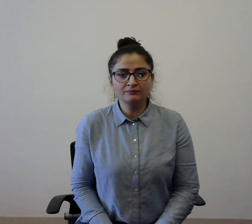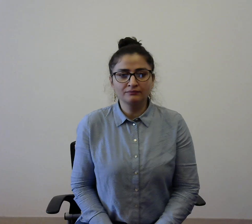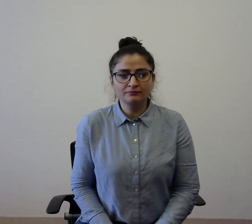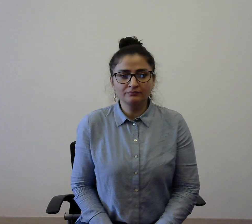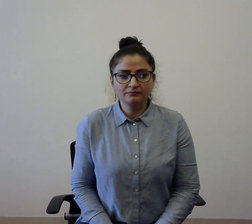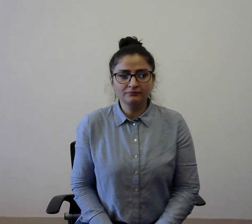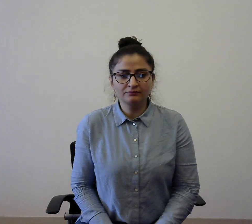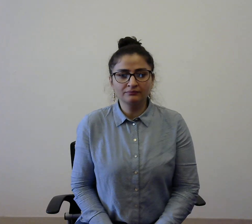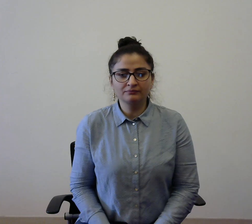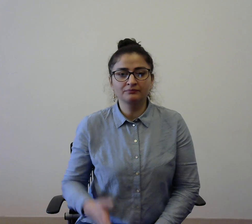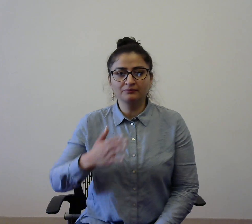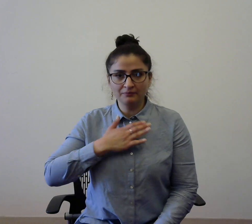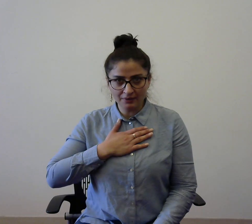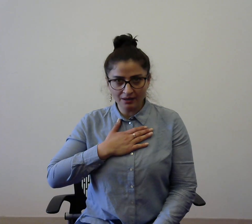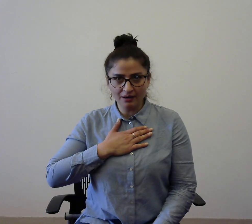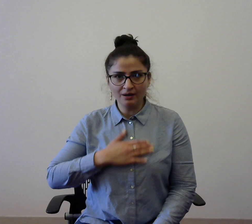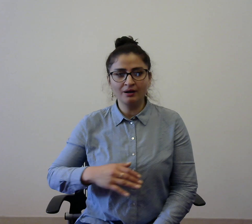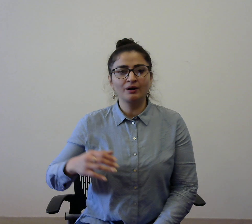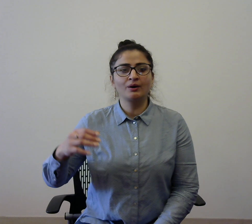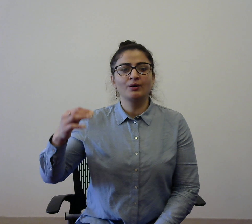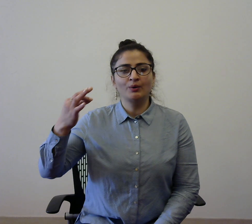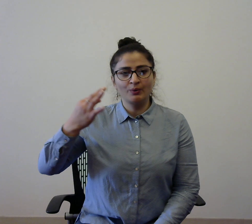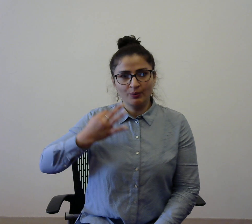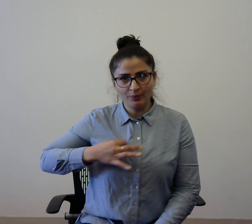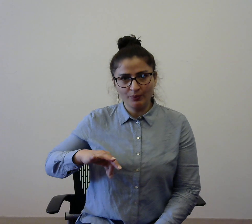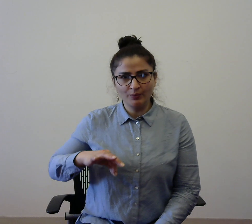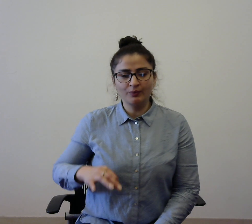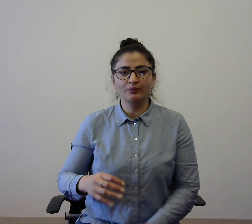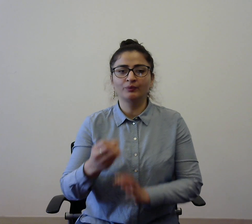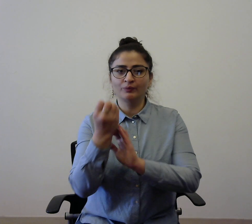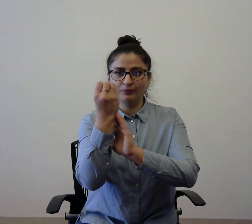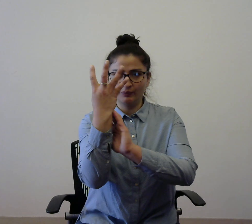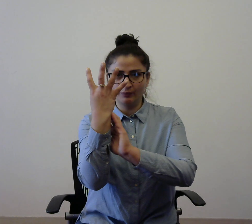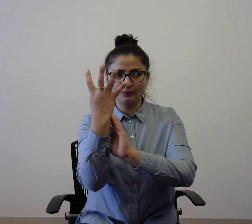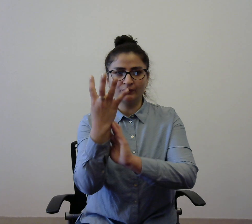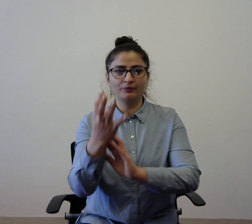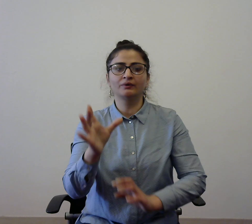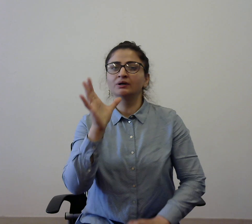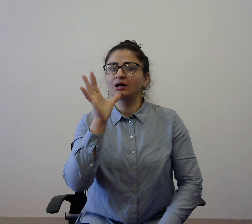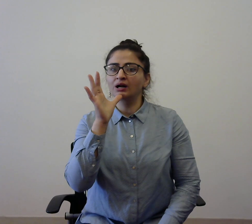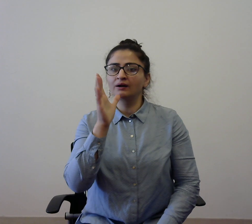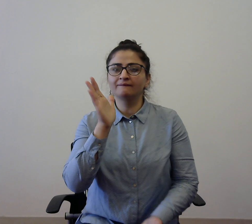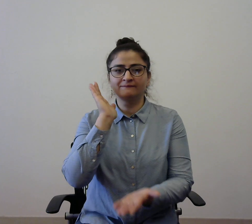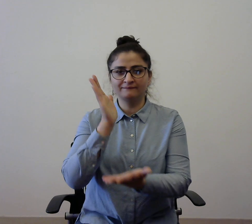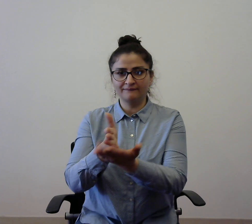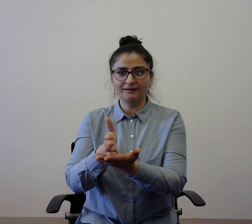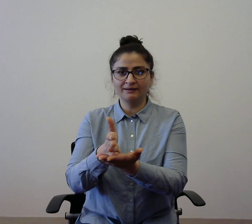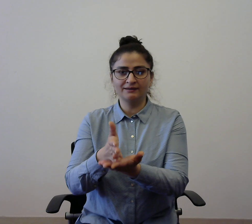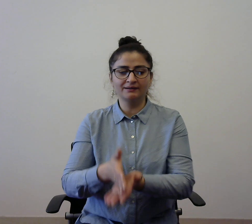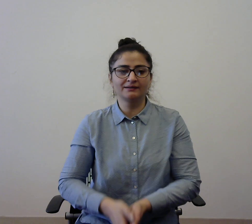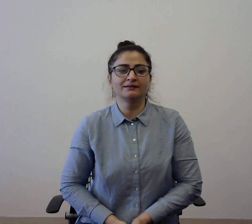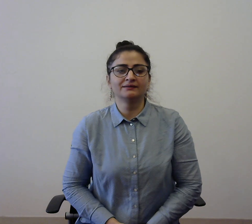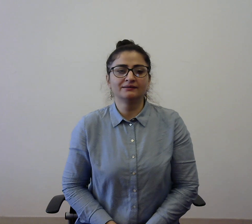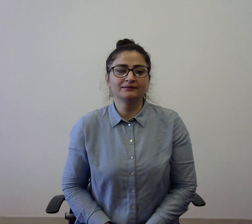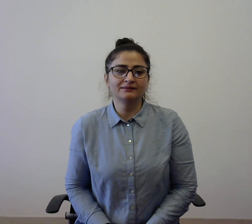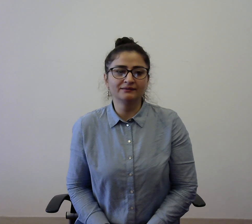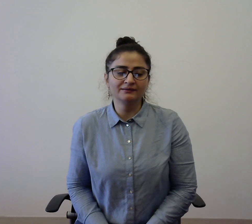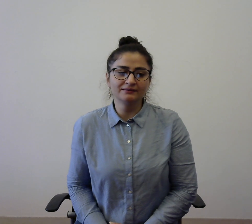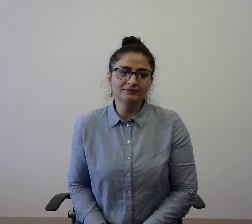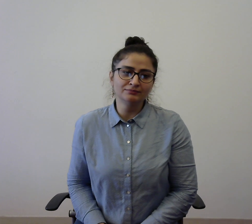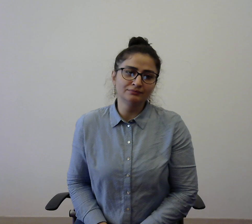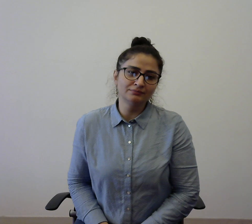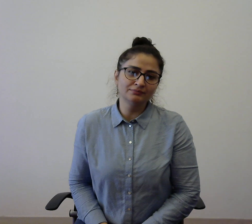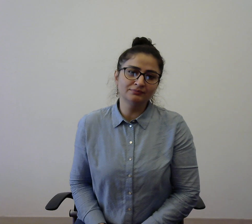Mənim oğlumun 14 yaşı var